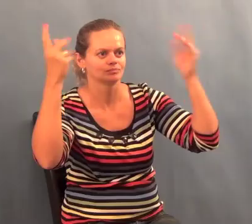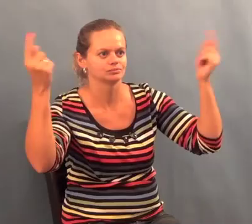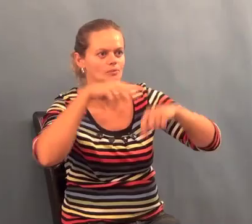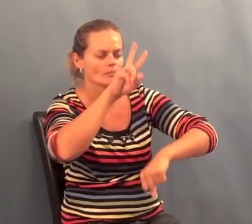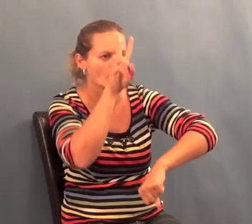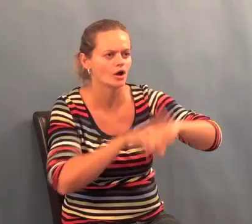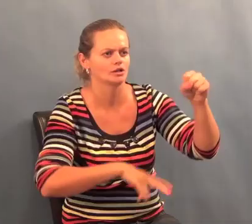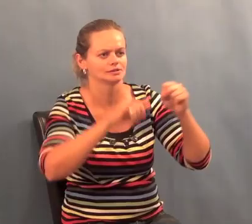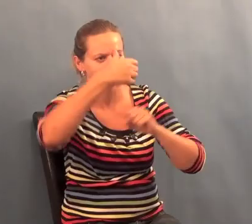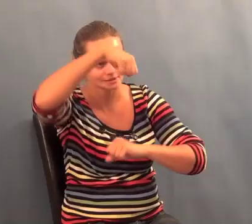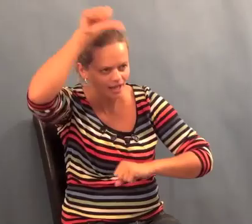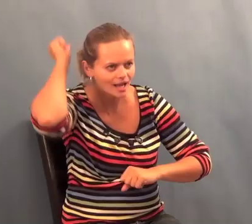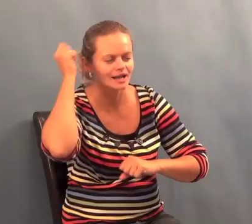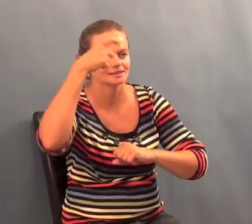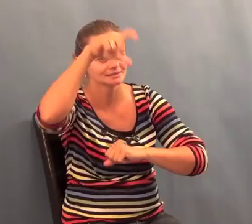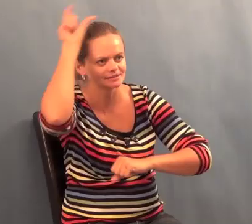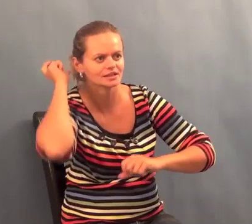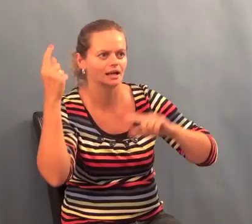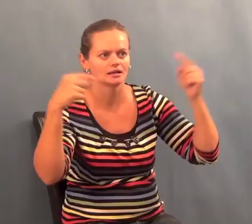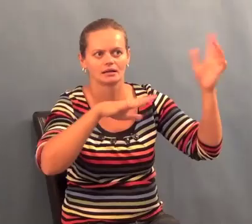Przyszła policja, straż pożarna.